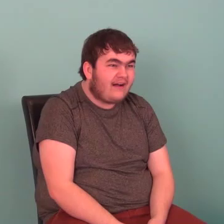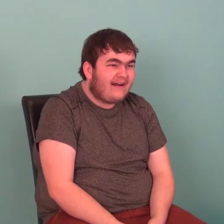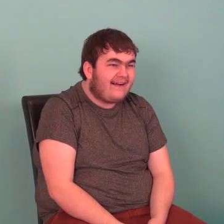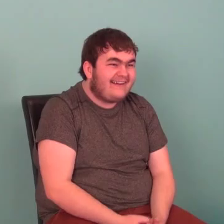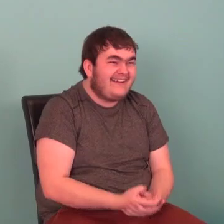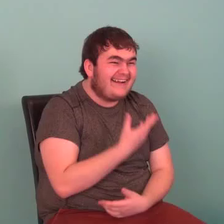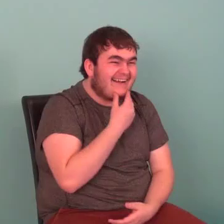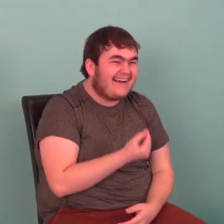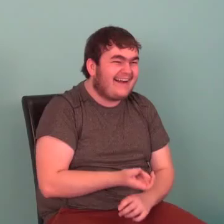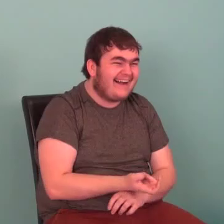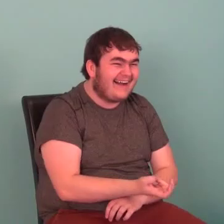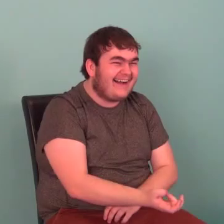Sanki mikołaja.